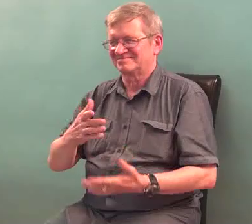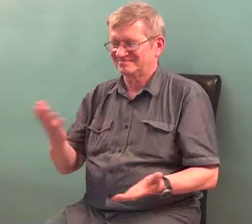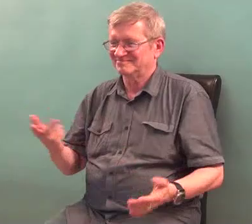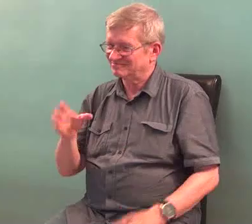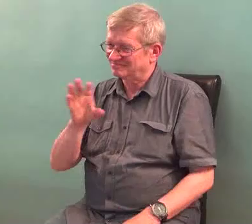Oglądałem.